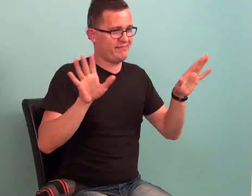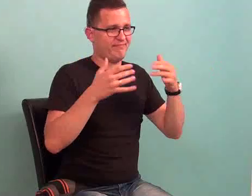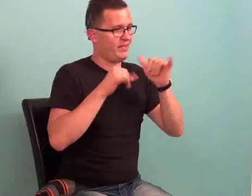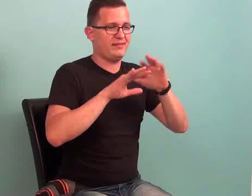Inny.